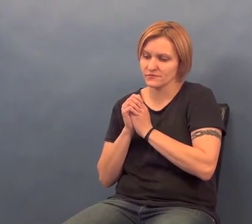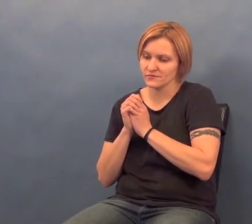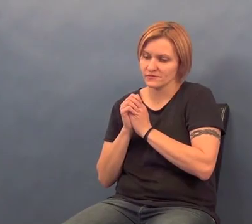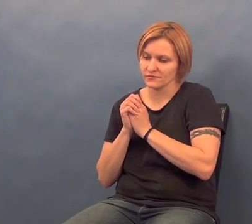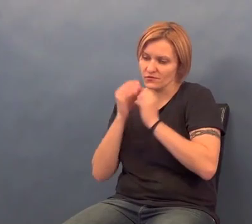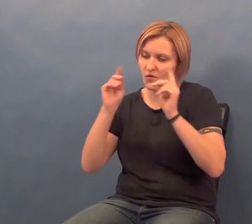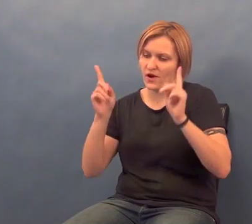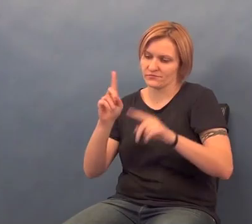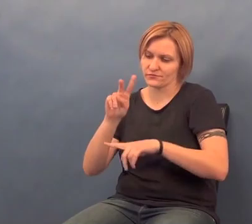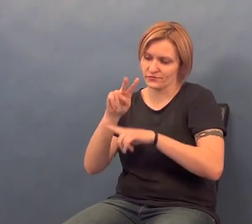Uwaga, można się przewrócić.